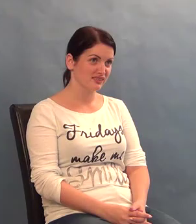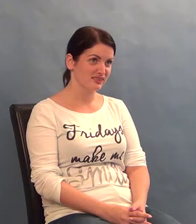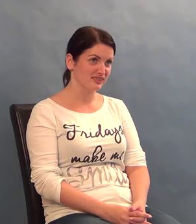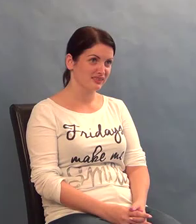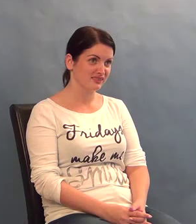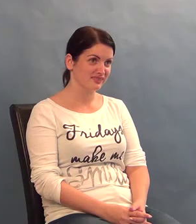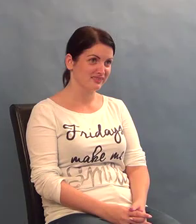Tak, luty.